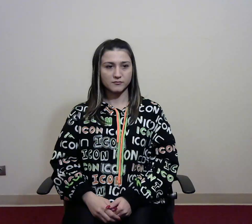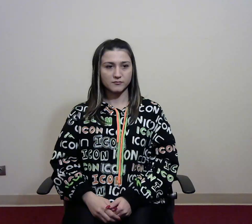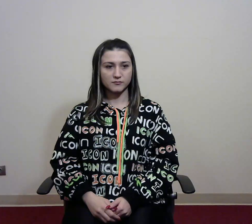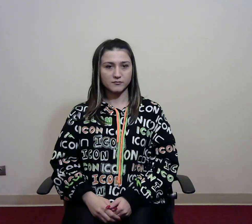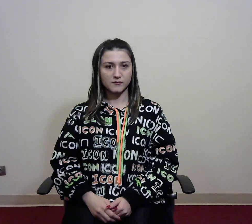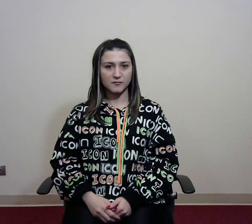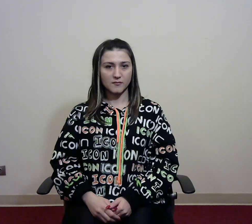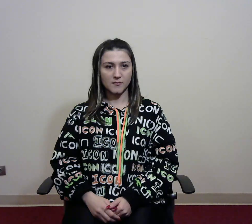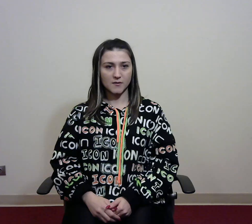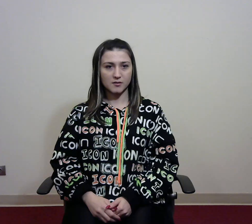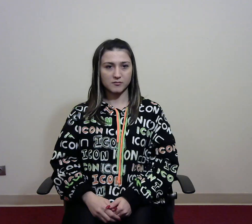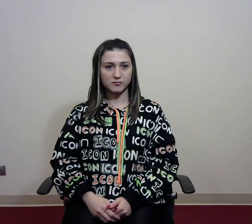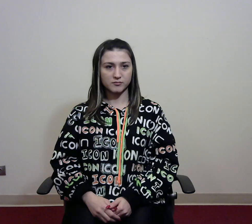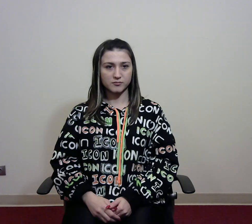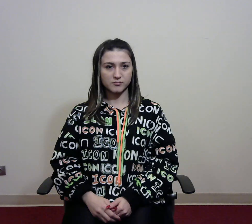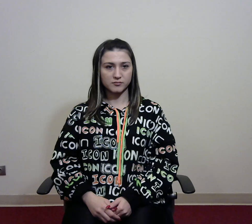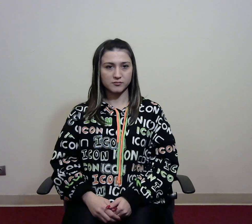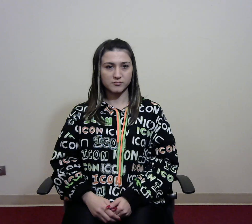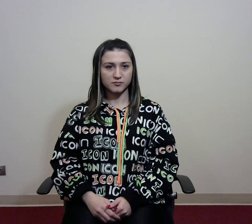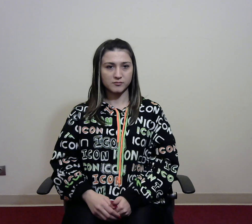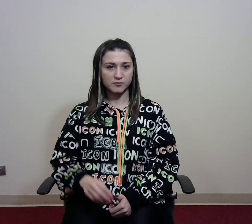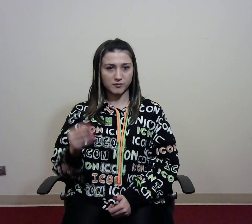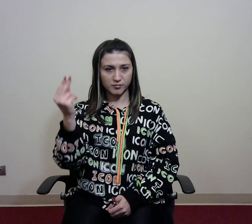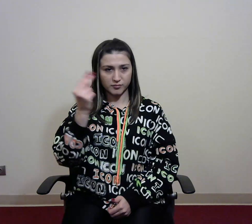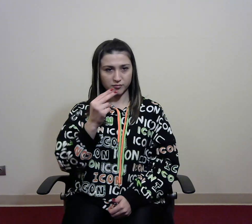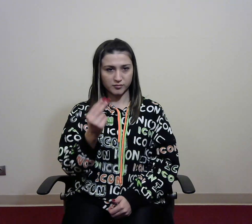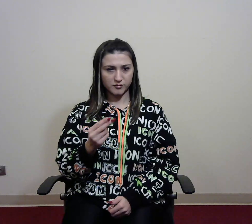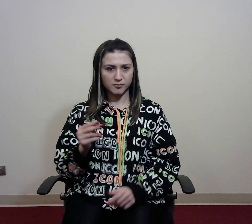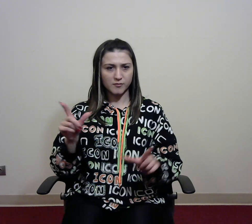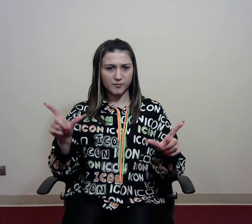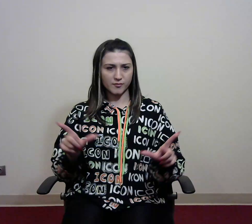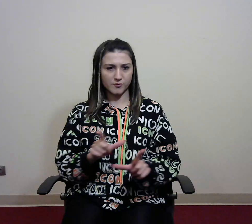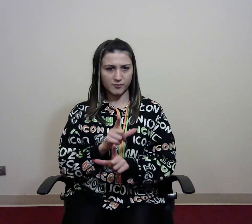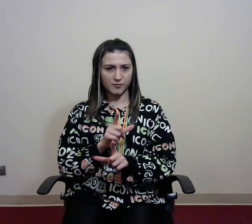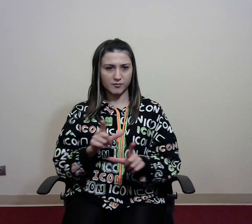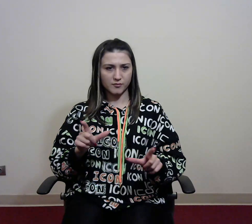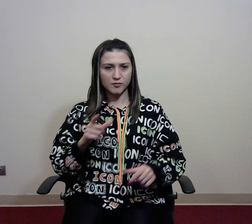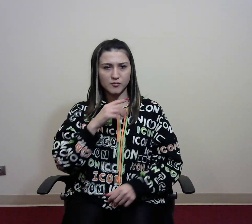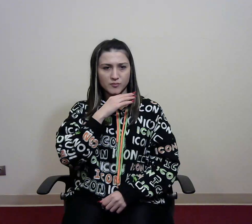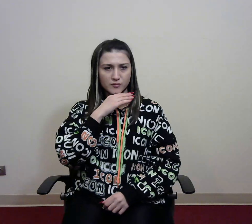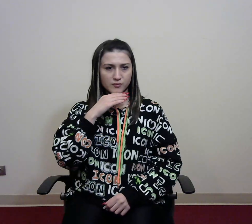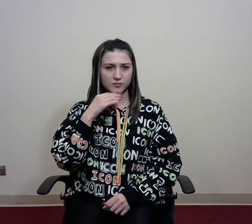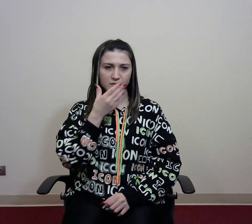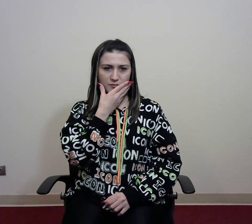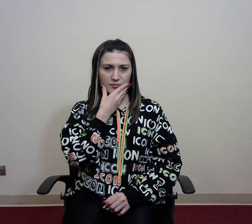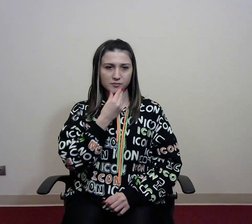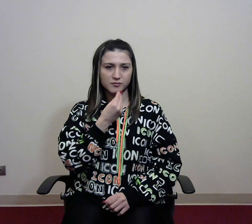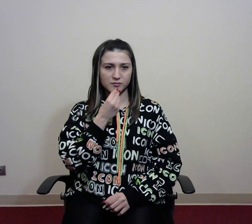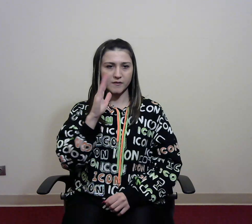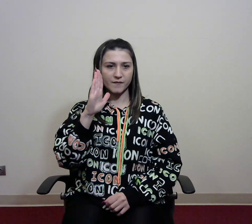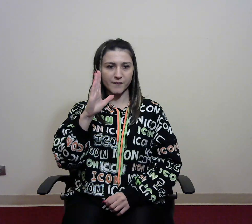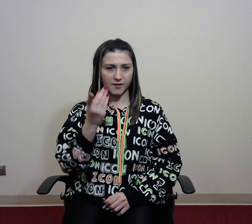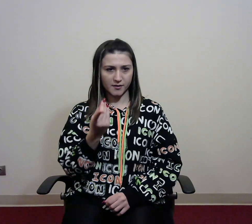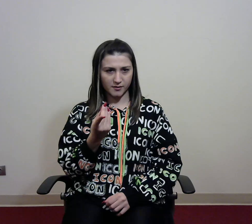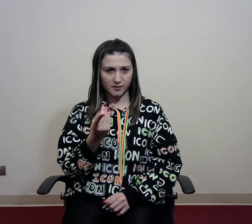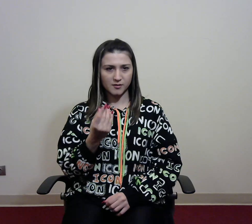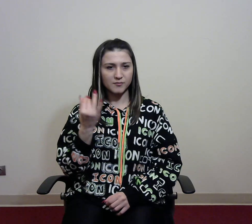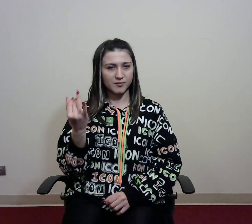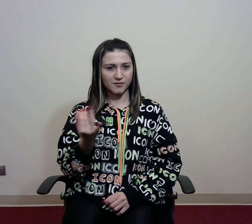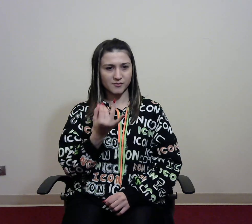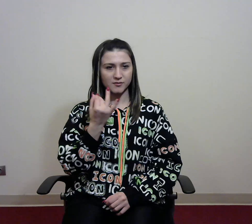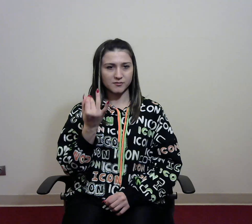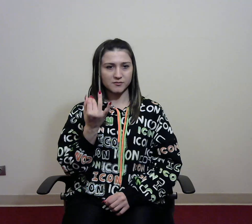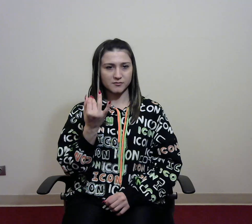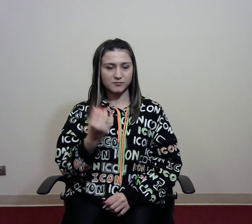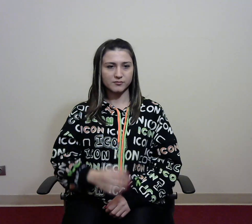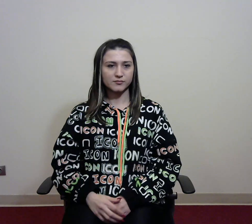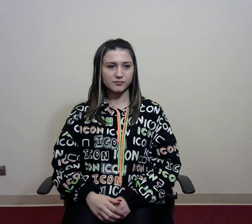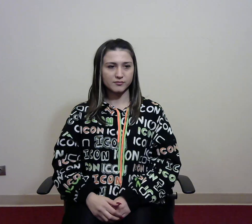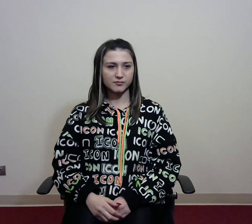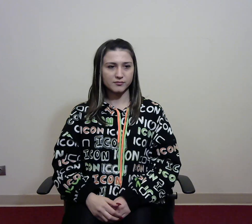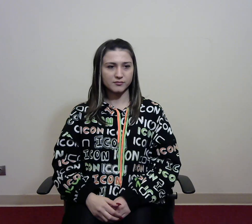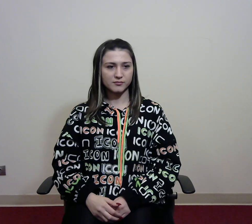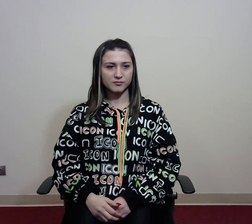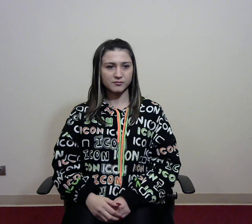Rəsm muzeyi çox gözəl və maraqlıdır